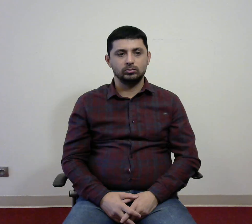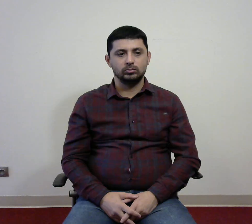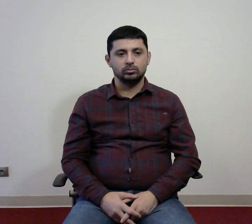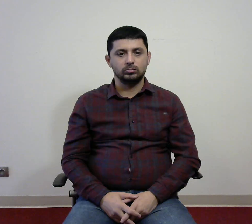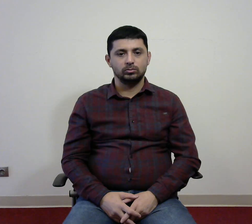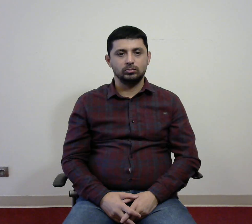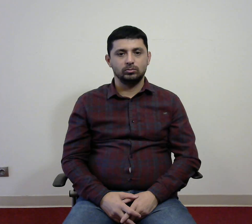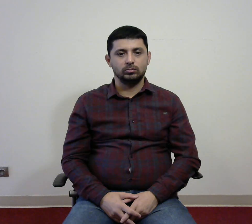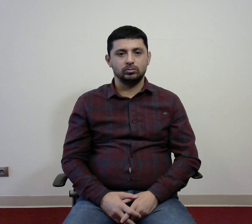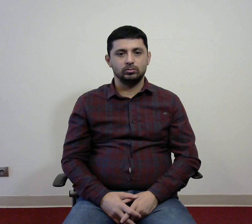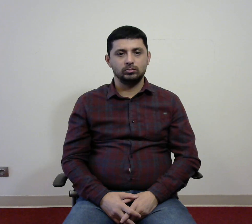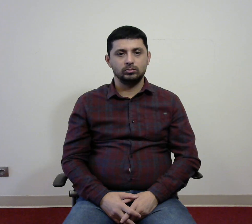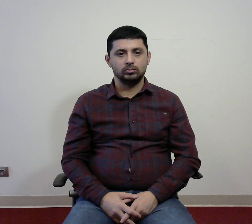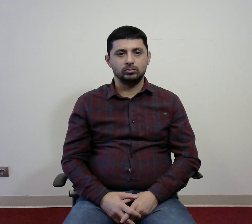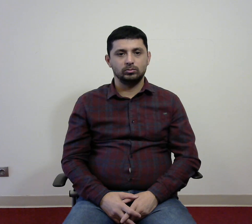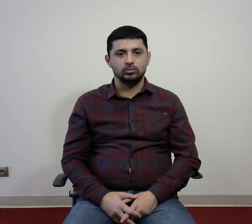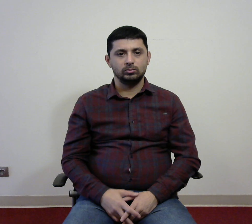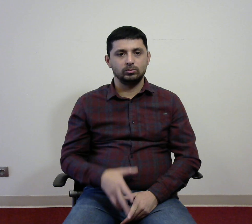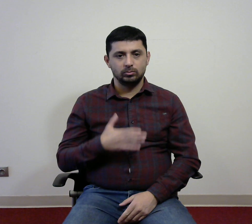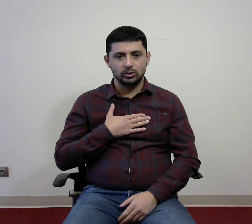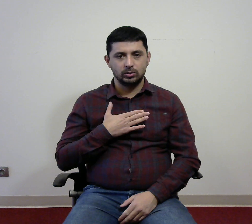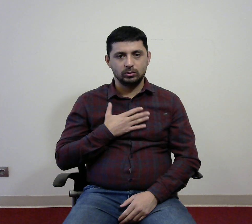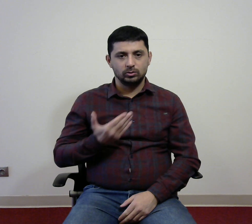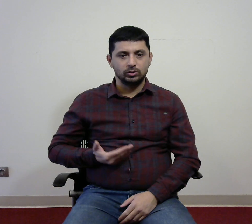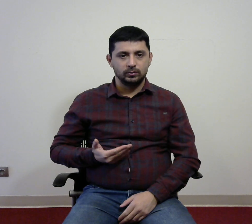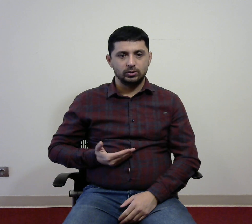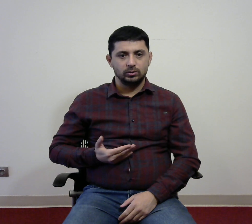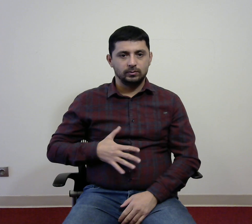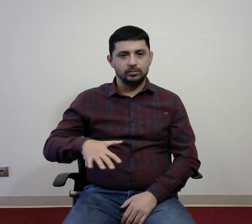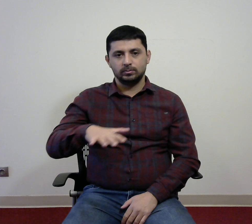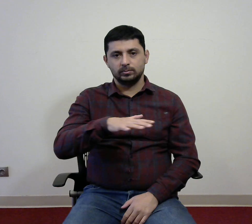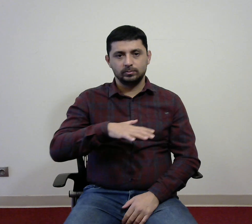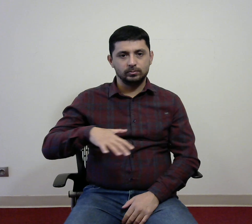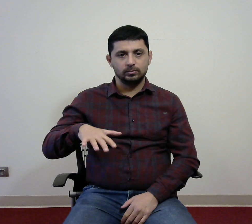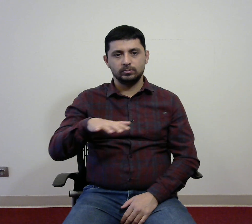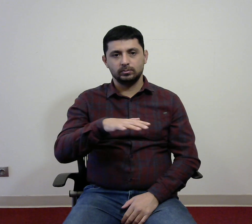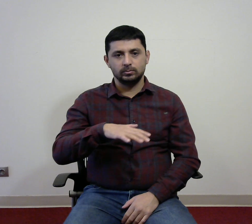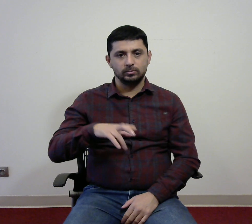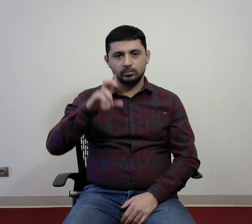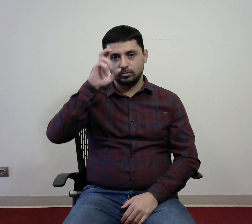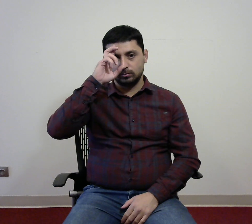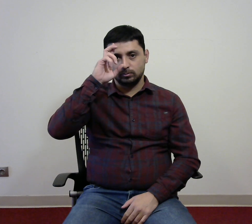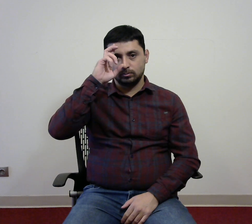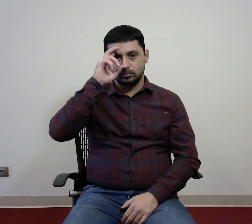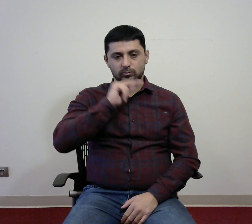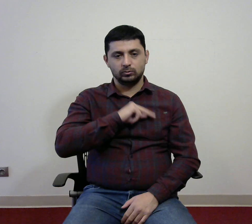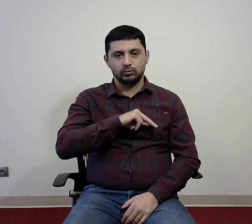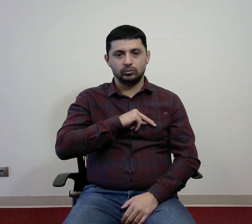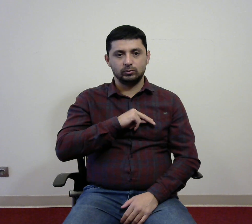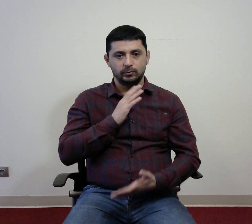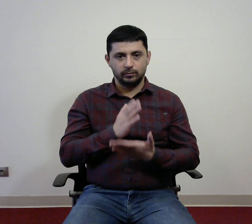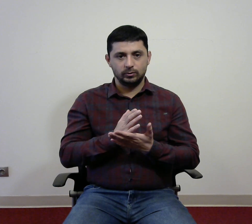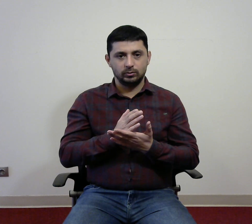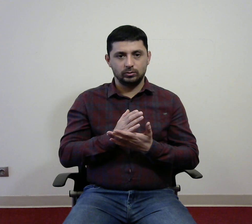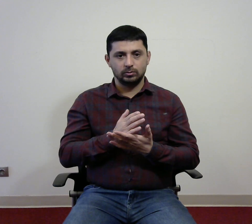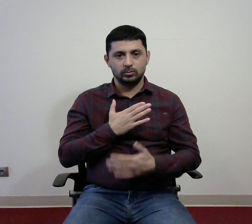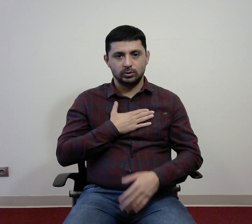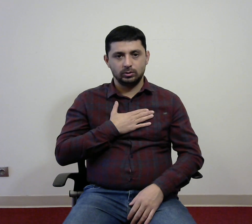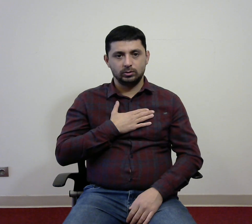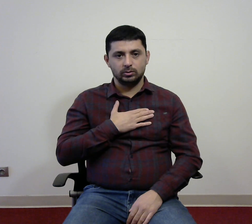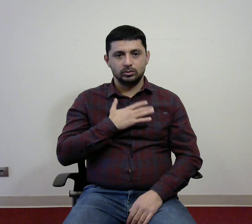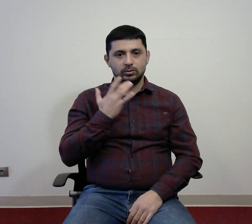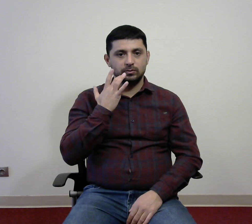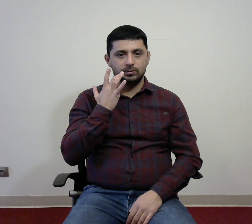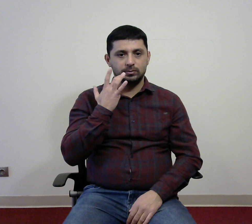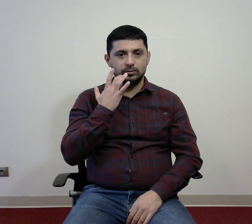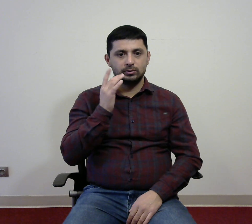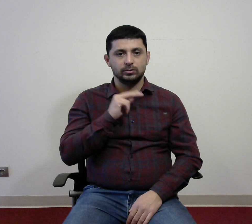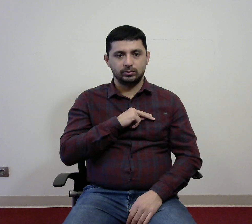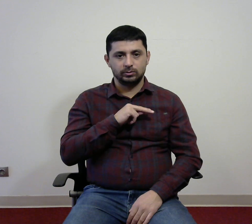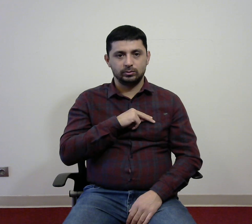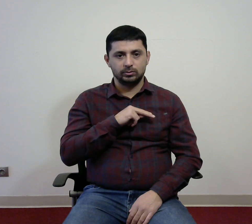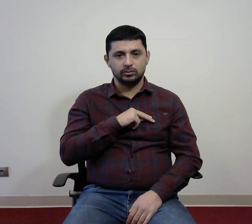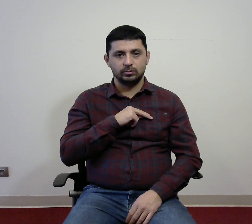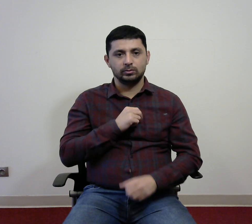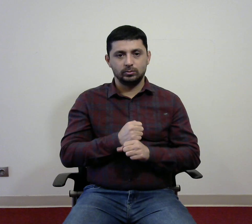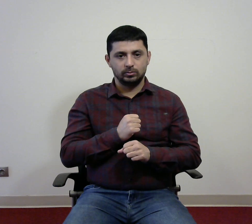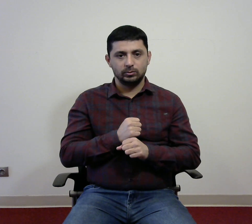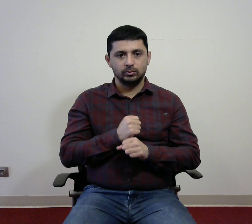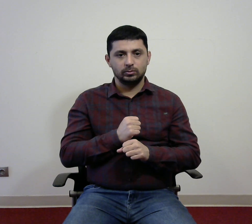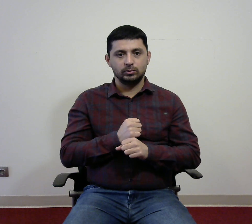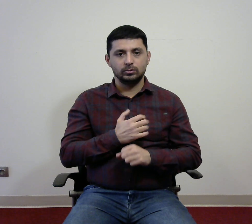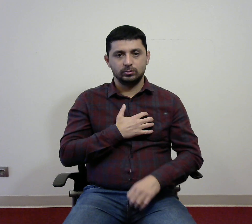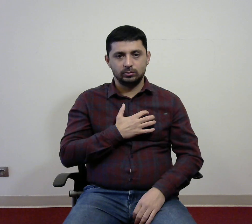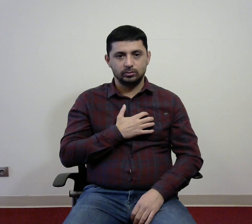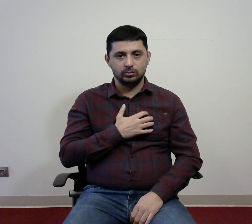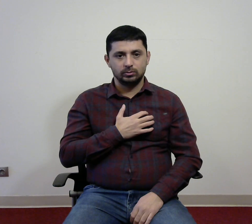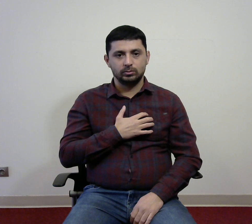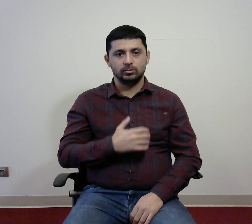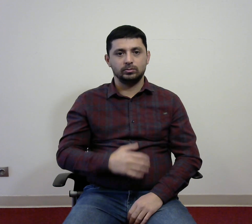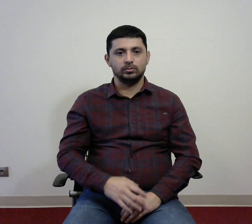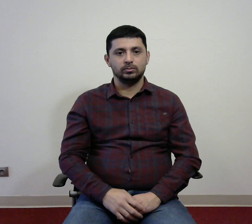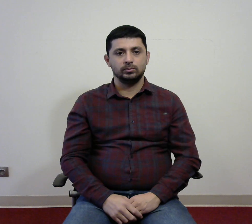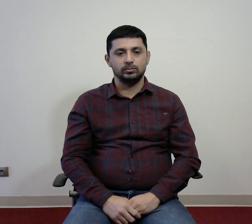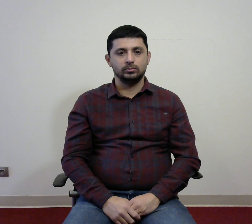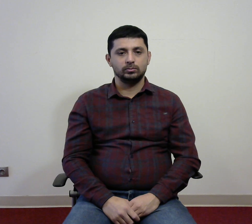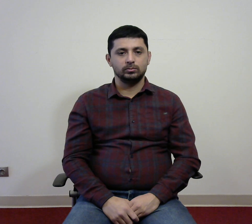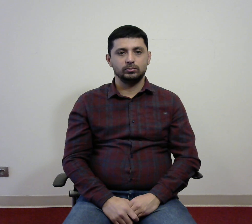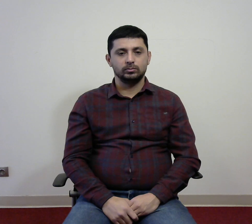Mənim yaşadığım ərazidə dövlət işi var, mən həmin işdə işləmək istəyirəm